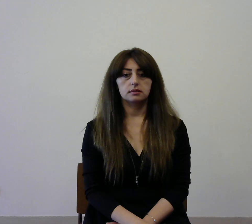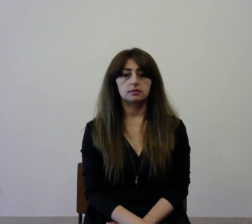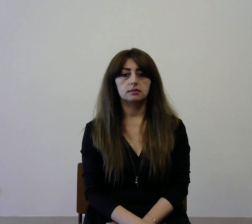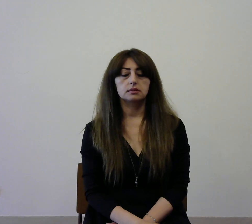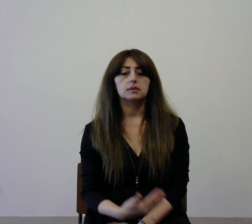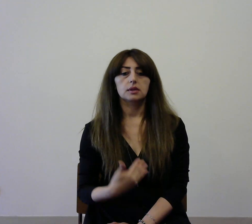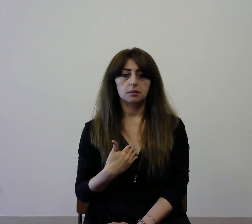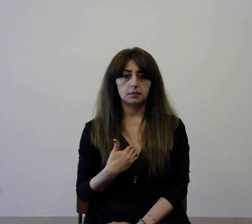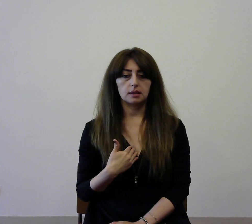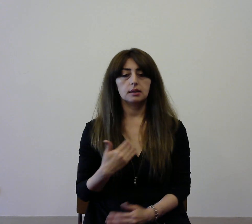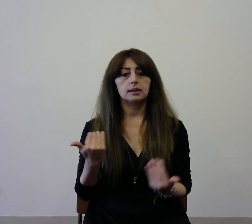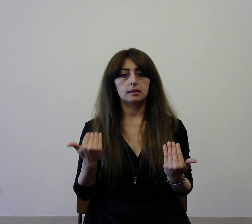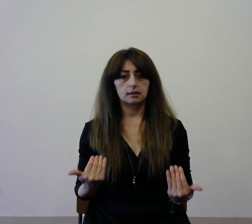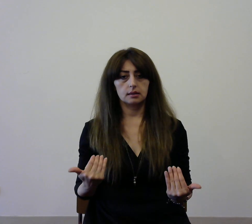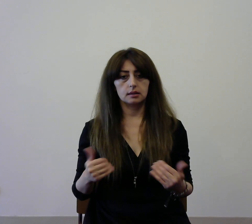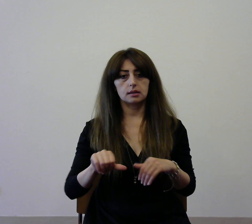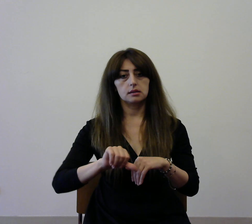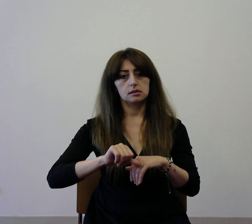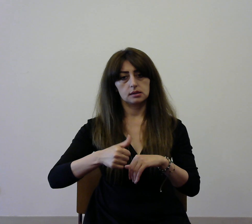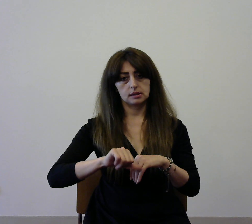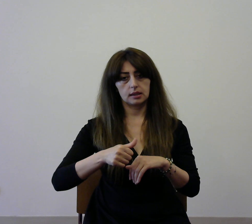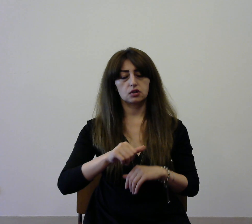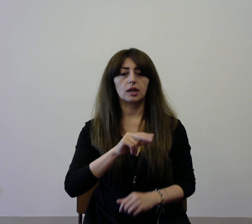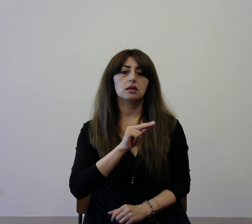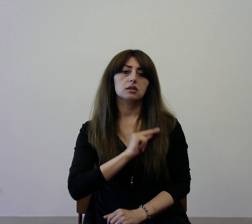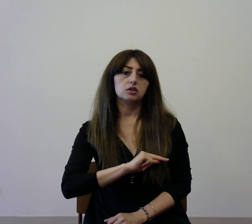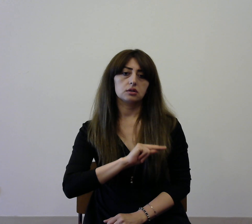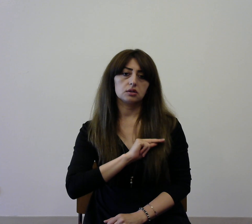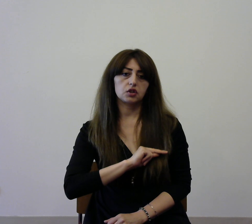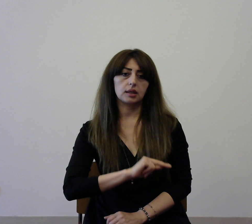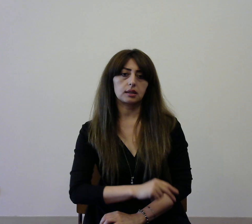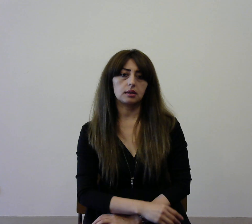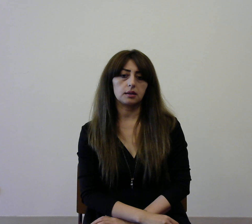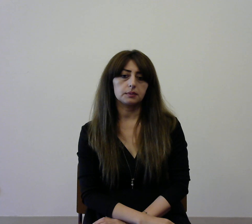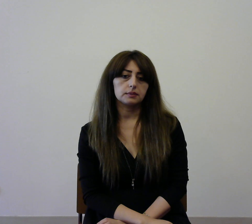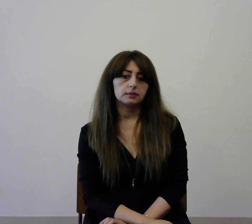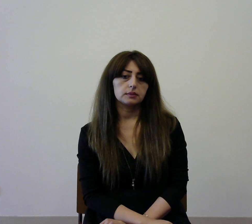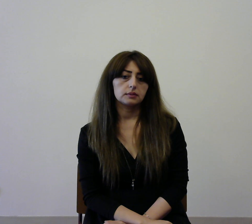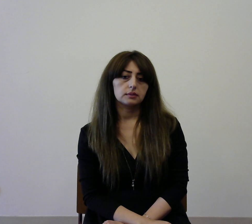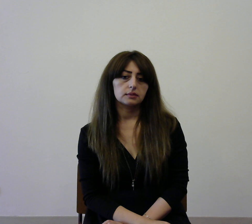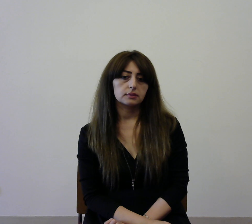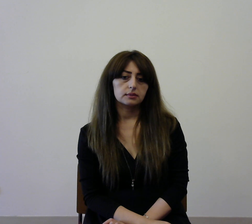Mən indi zərgər işləyirəm